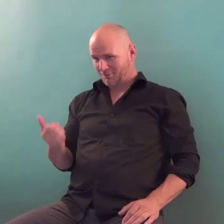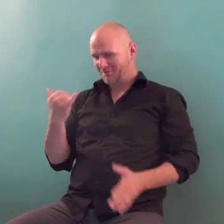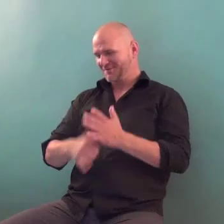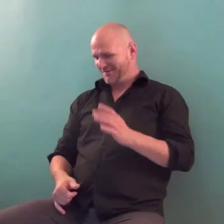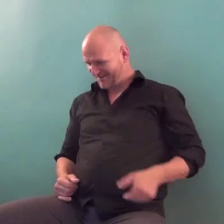Zignoruj to.